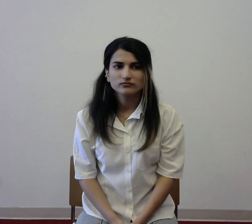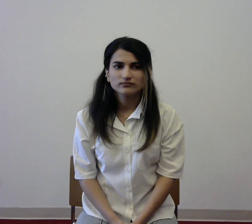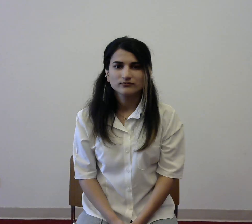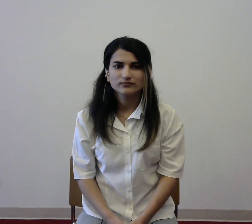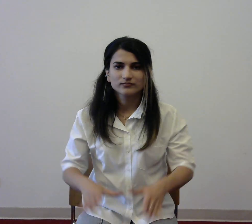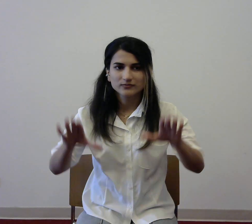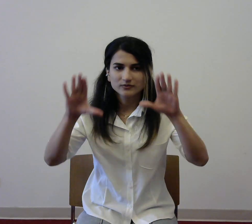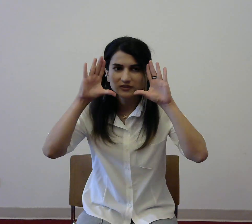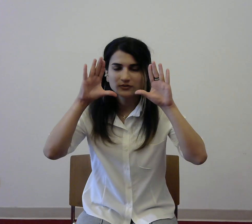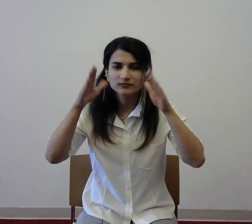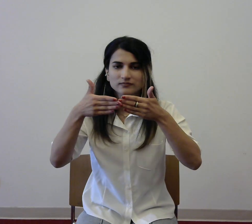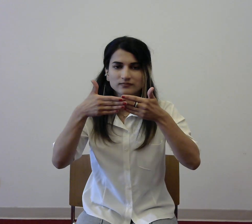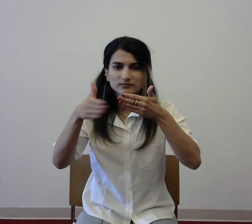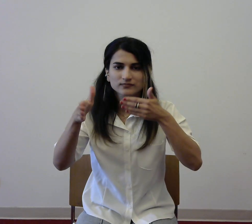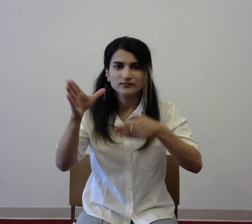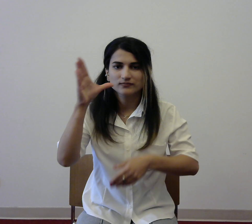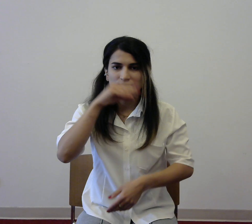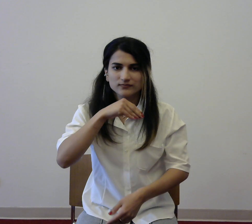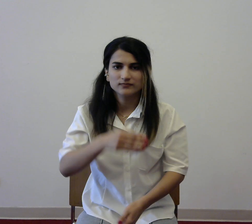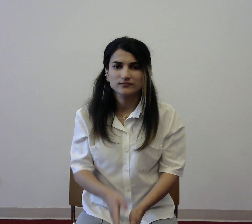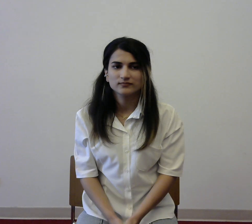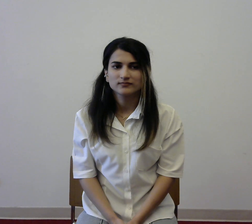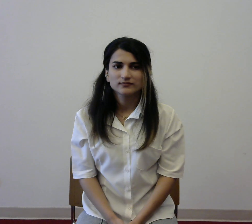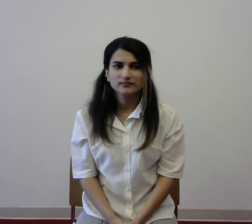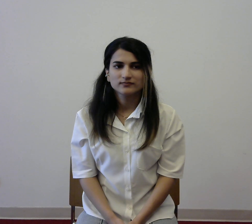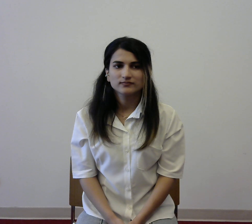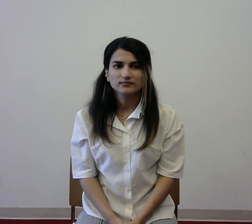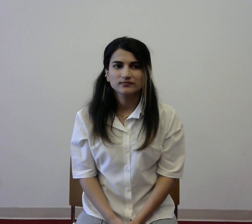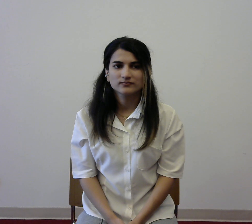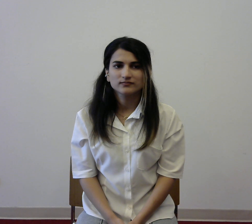Pəncərəni aça bilərsinizmi?